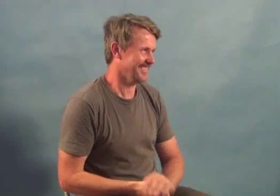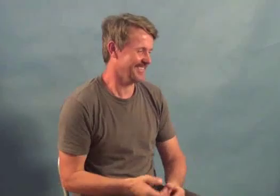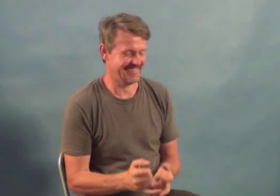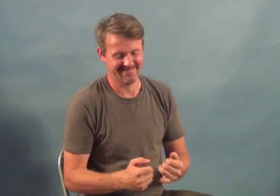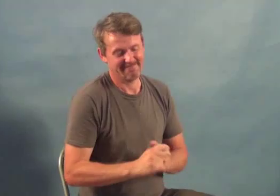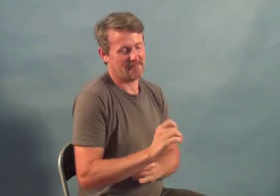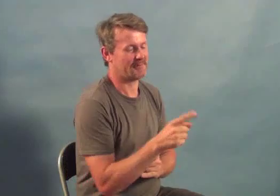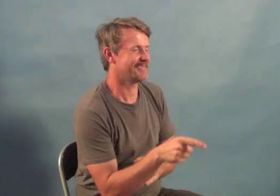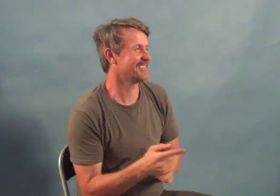Chłopiec wyrzucił kamienie pod nogi.